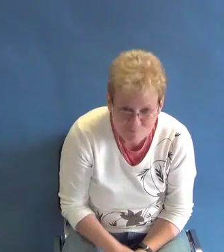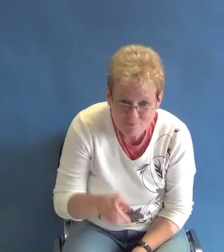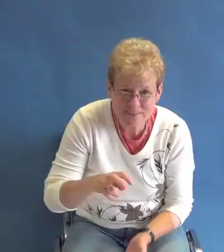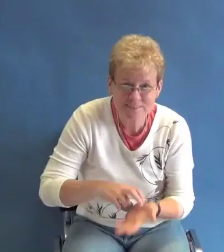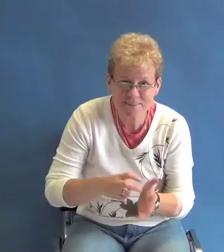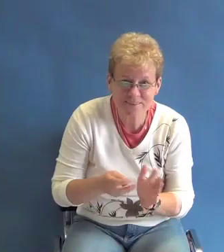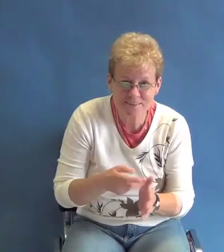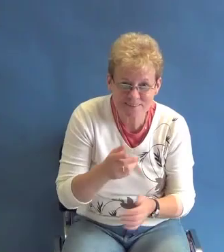Tańczysz.